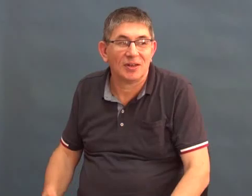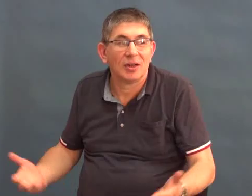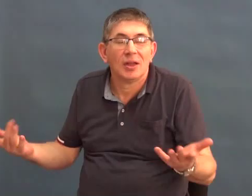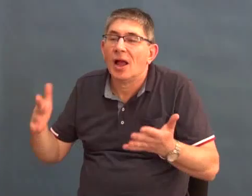Gdzie?